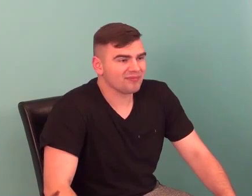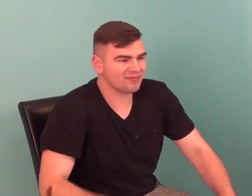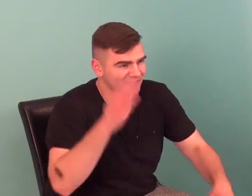Wiesz...